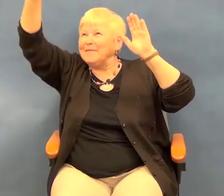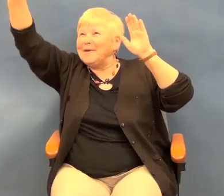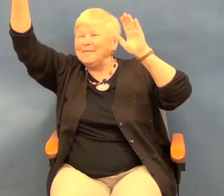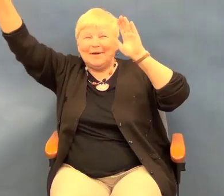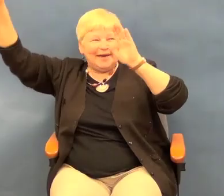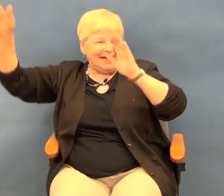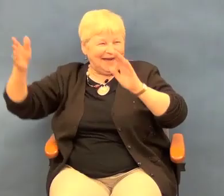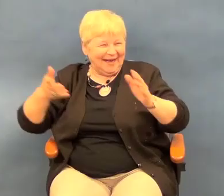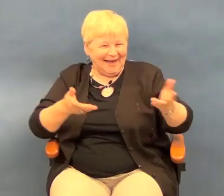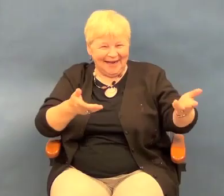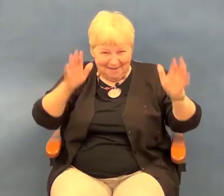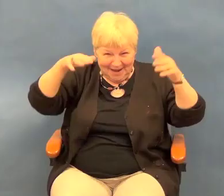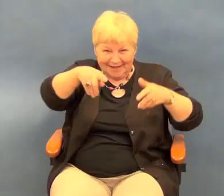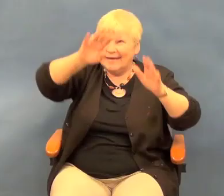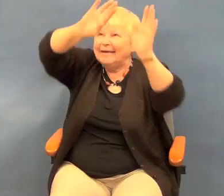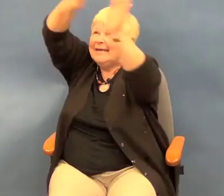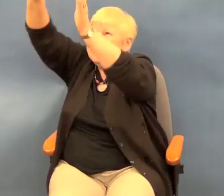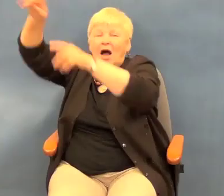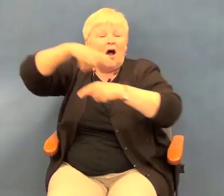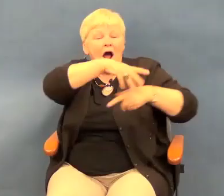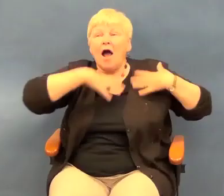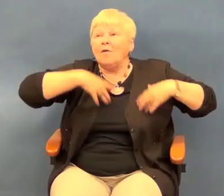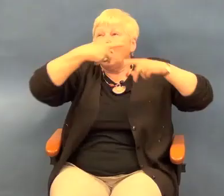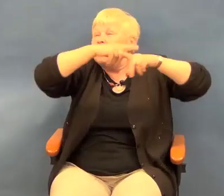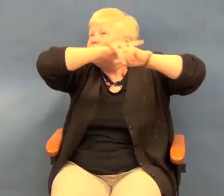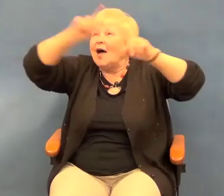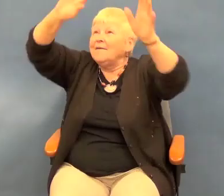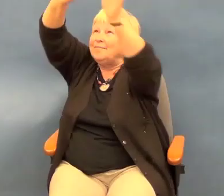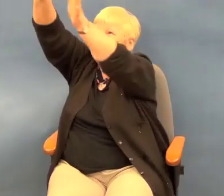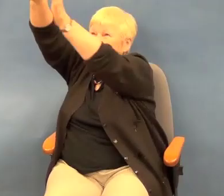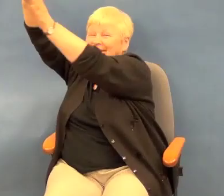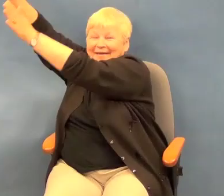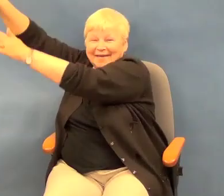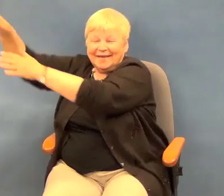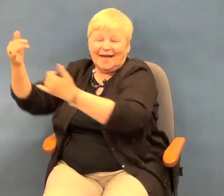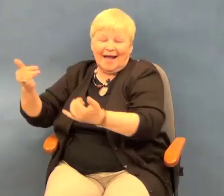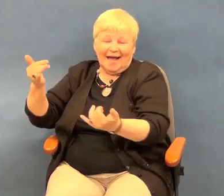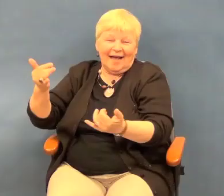Jak pada deszcz, to Ty odciągasz chmury, bo koń nie może się kąpać?